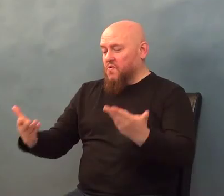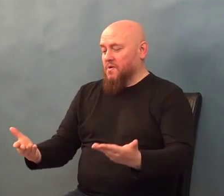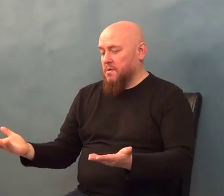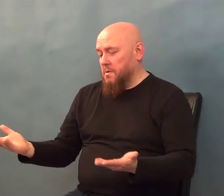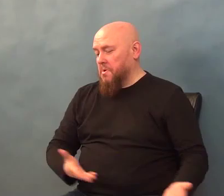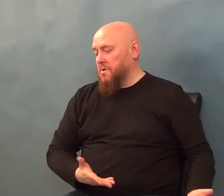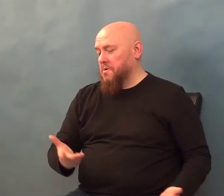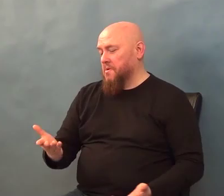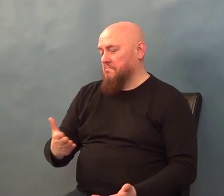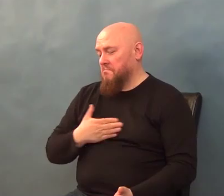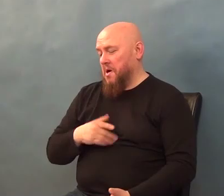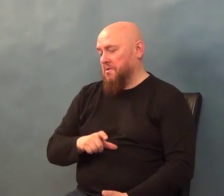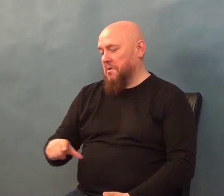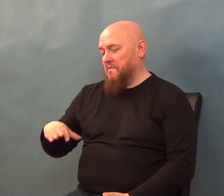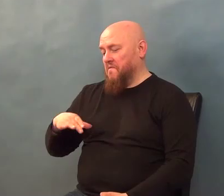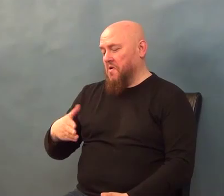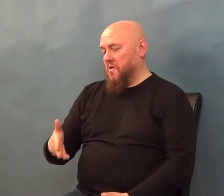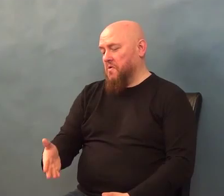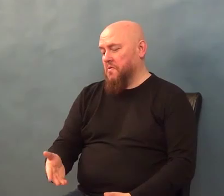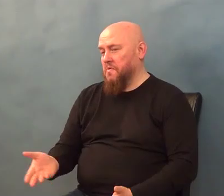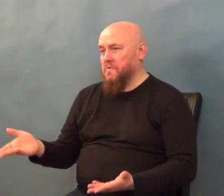Dwudziestego czwartego, dwudziestego piątego, jak chcesz, zapraszam na urodziny.